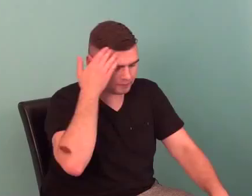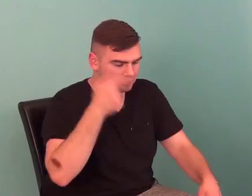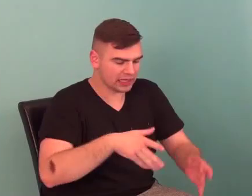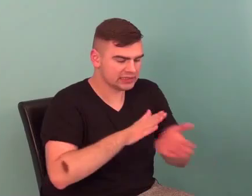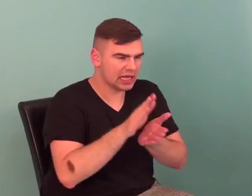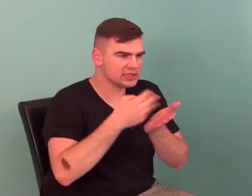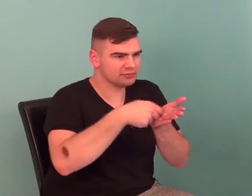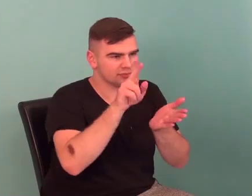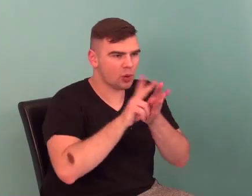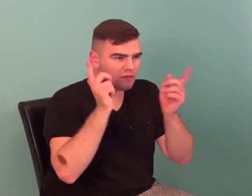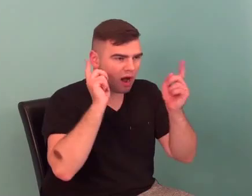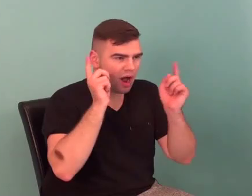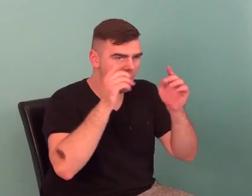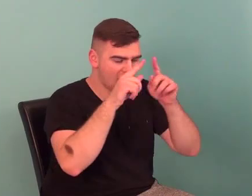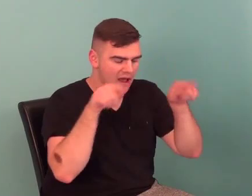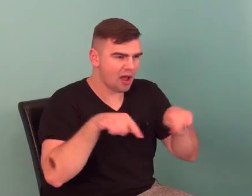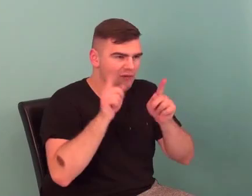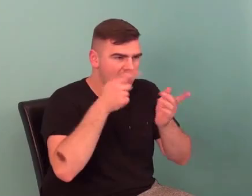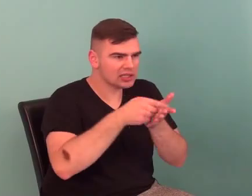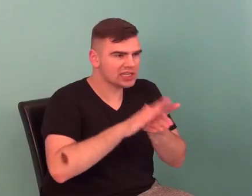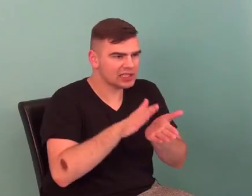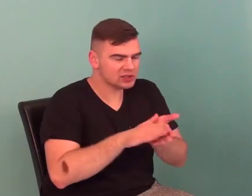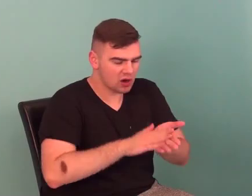Znak trójkąta informuje, że jest ślisko i można upaść.